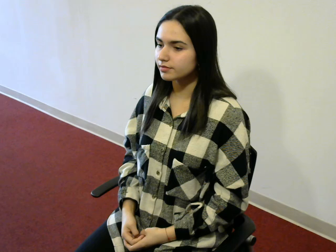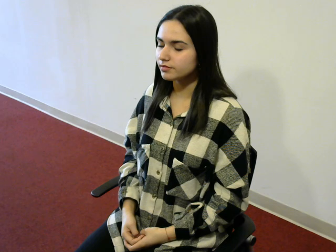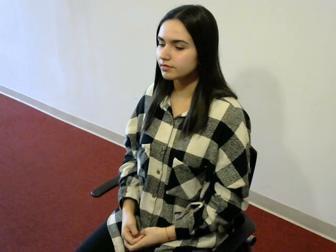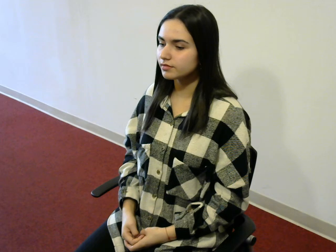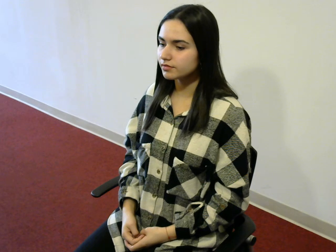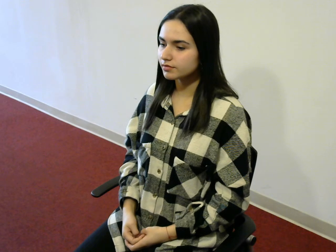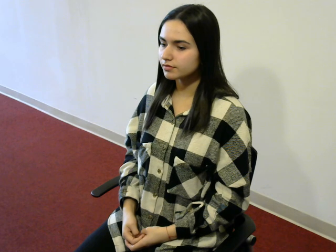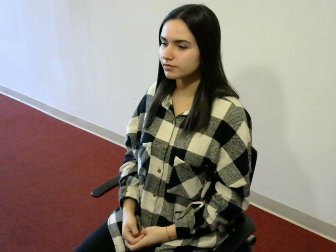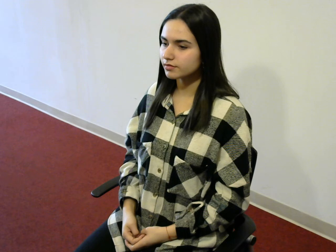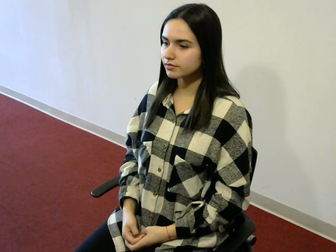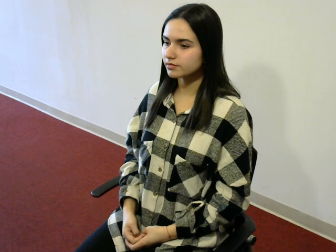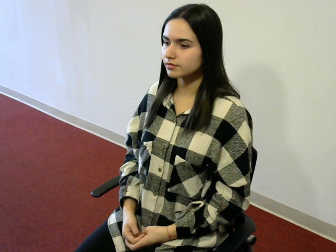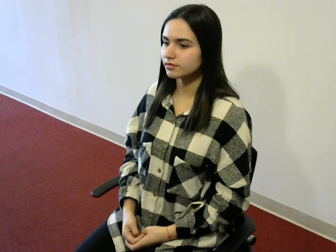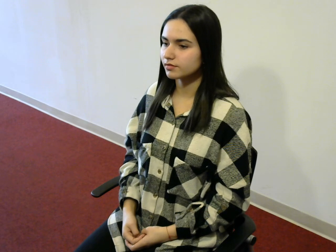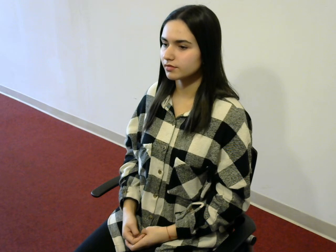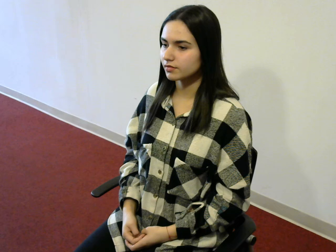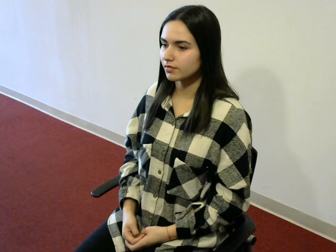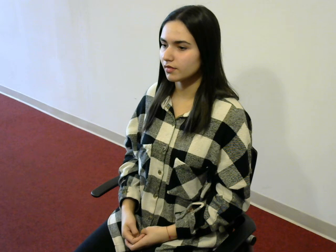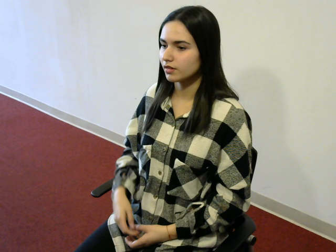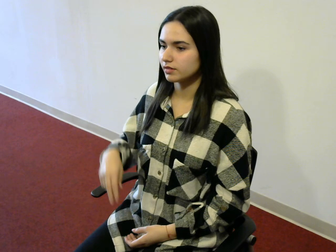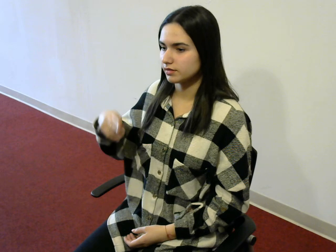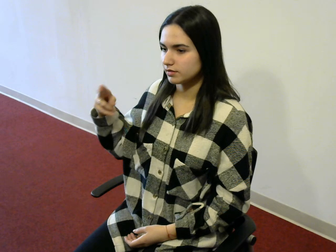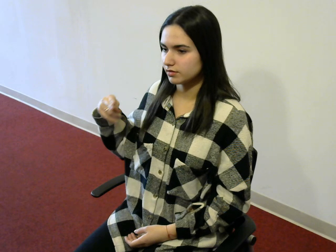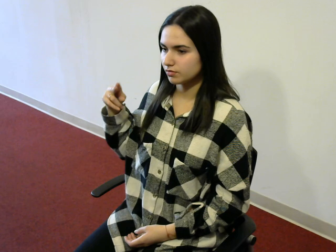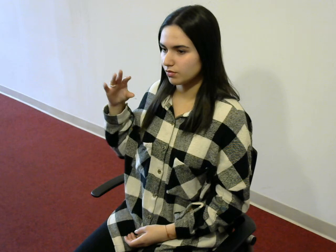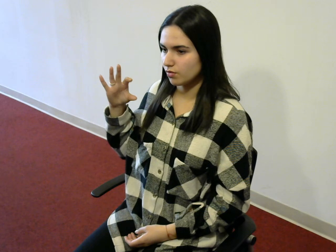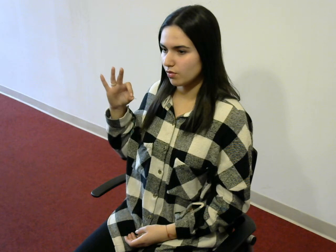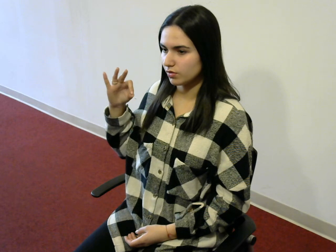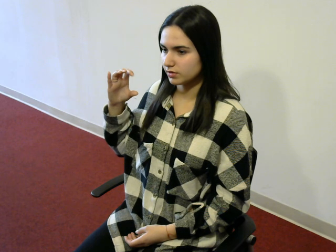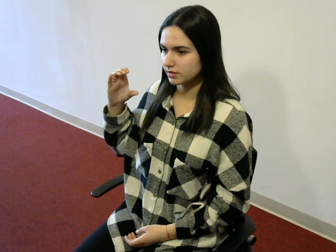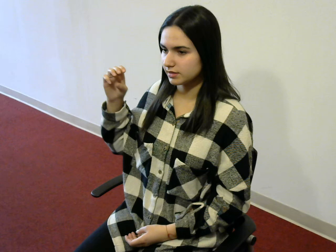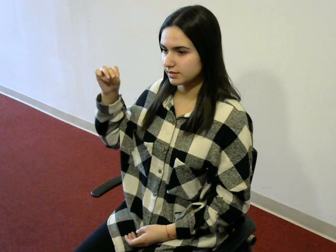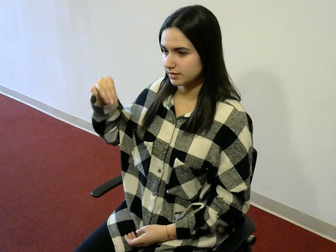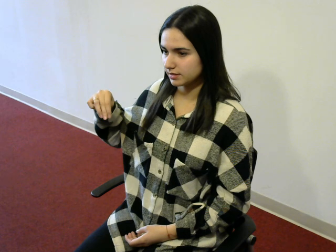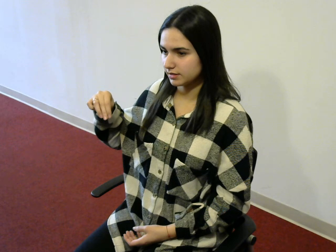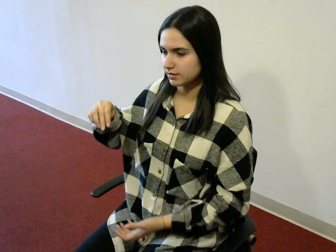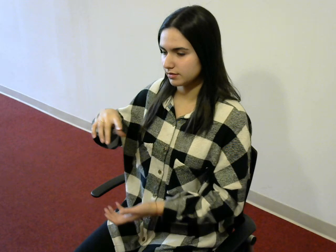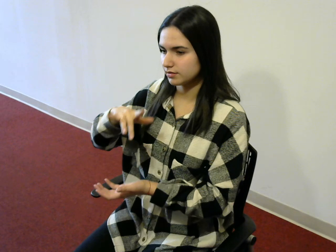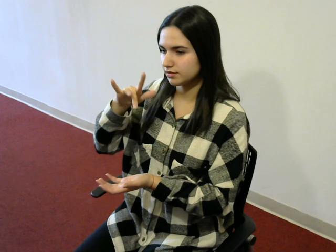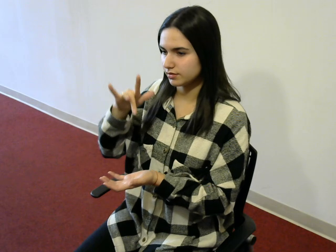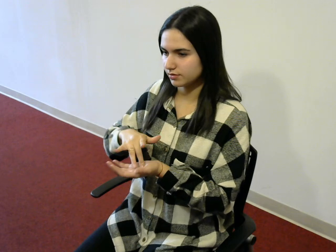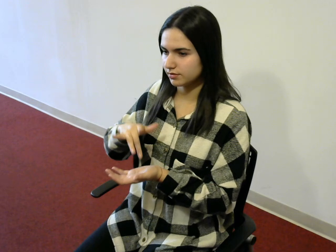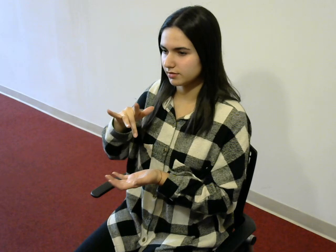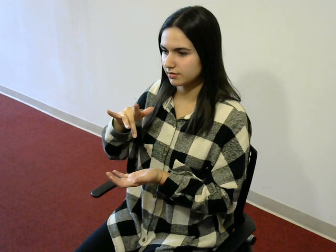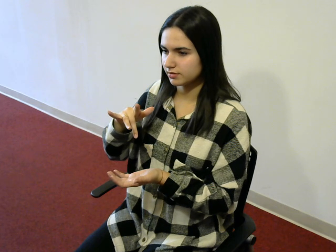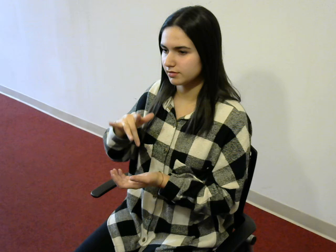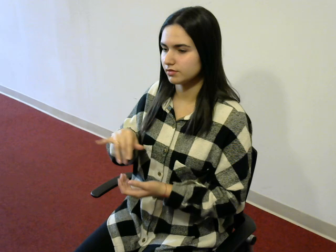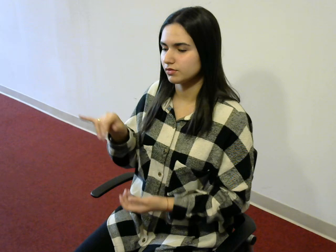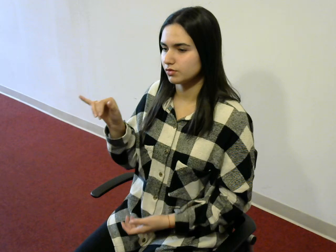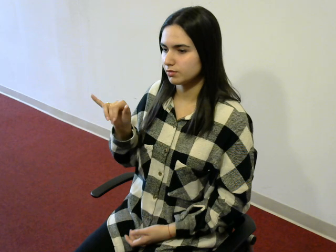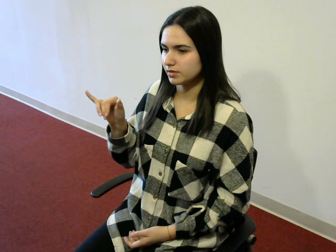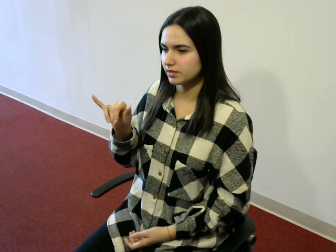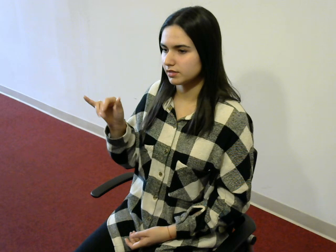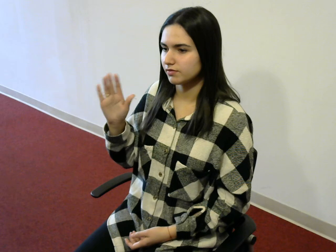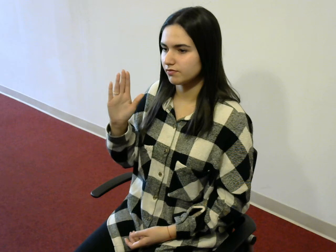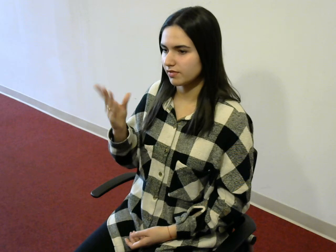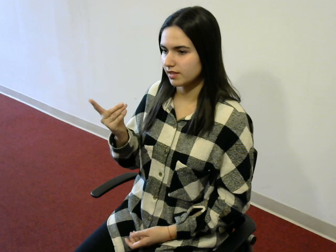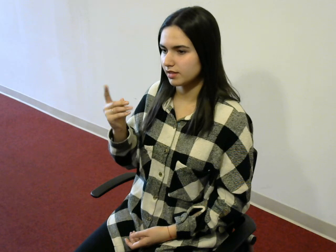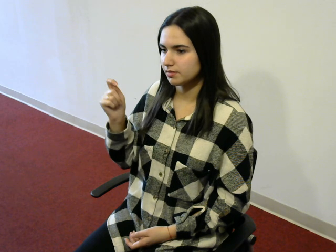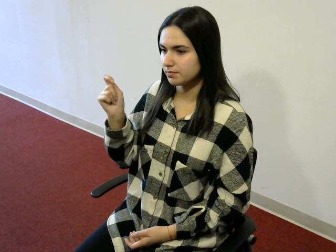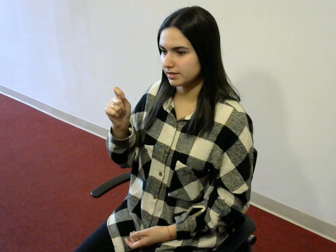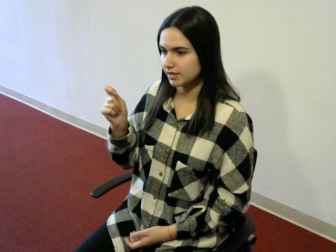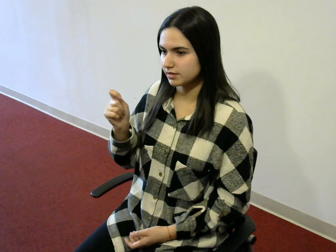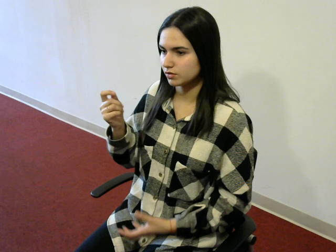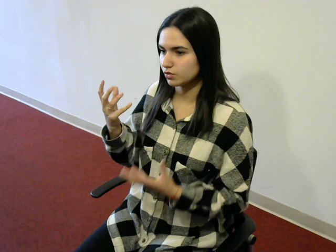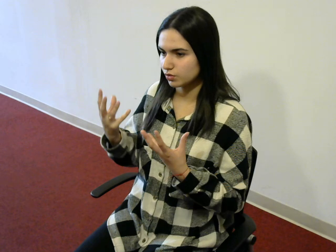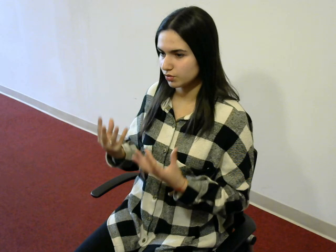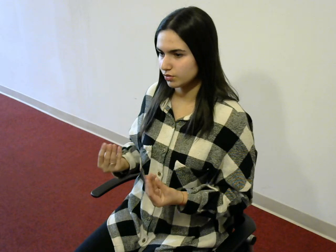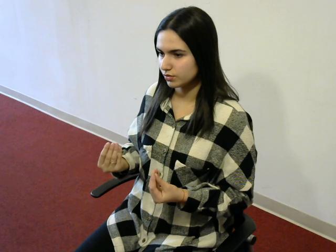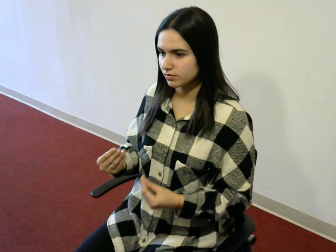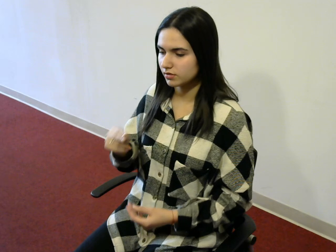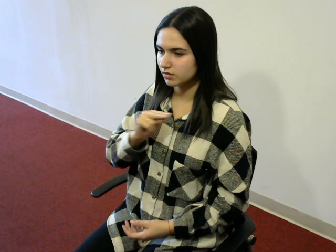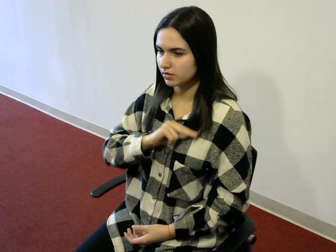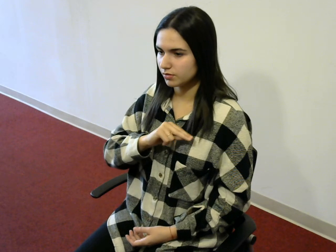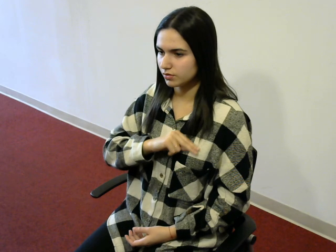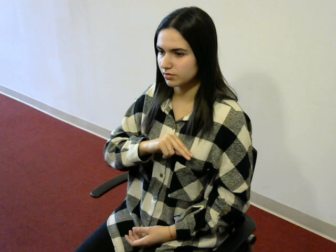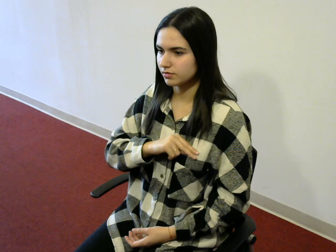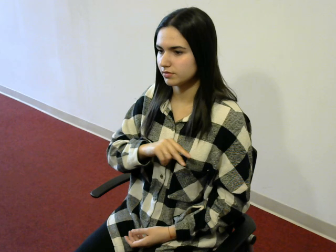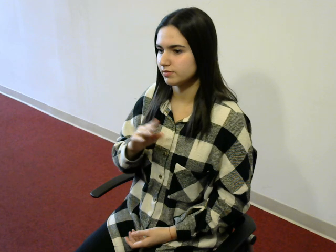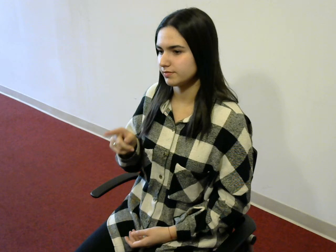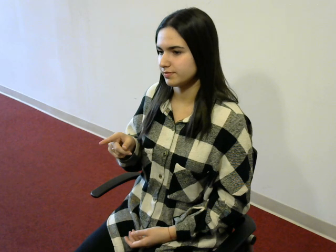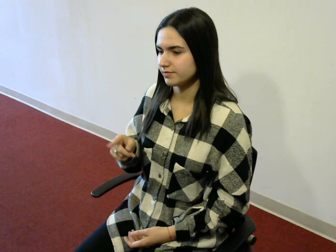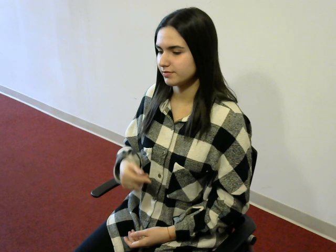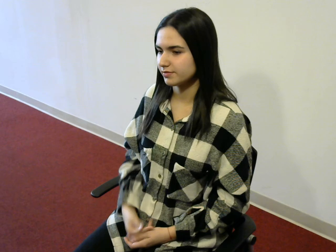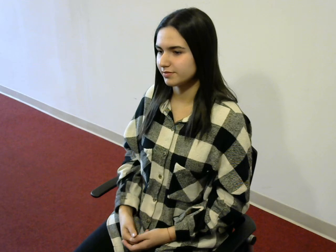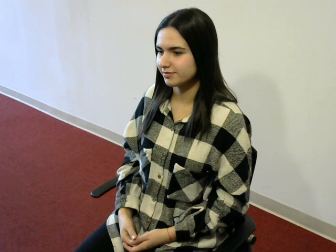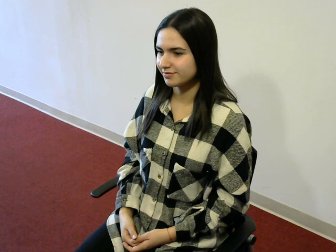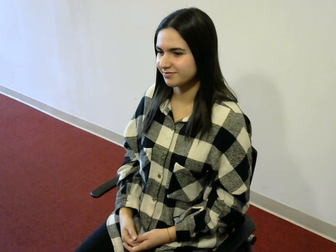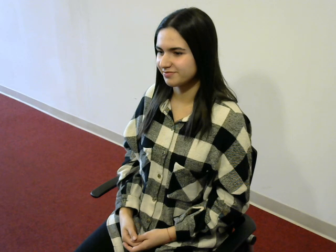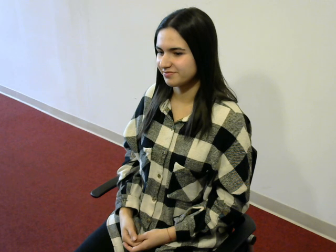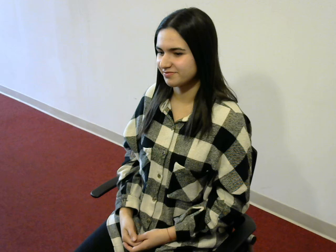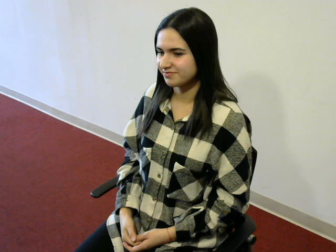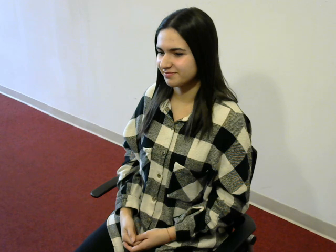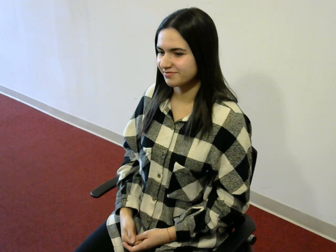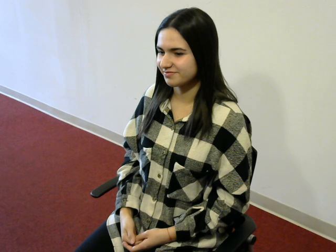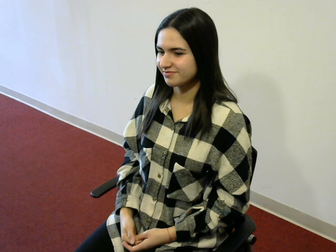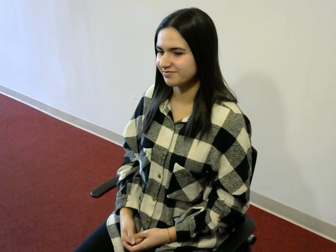DOST mərkəzləri şənbə və bazar günü işləyirmi?